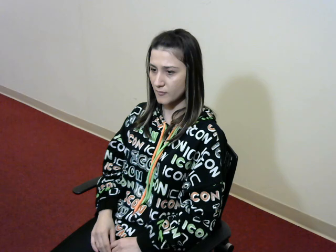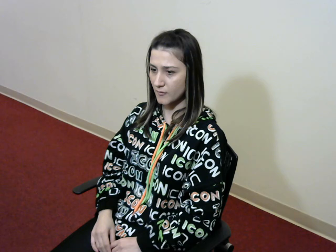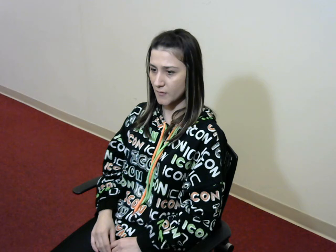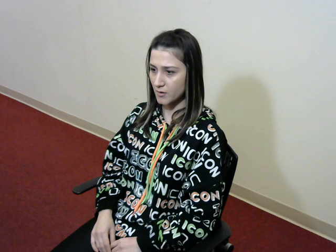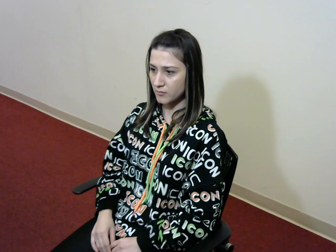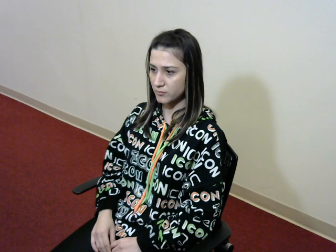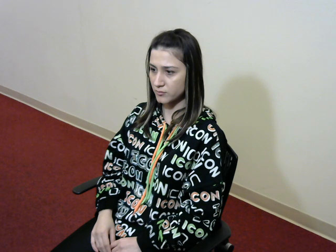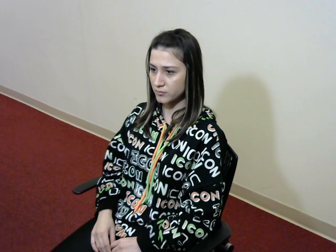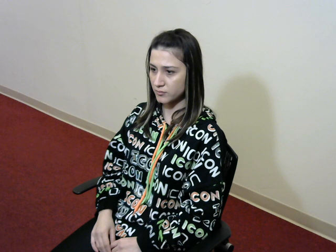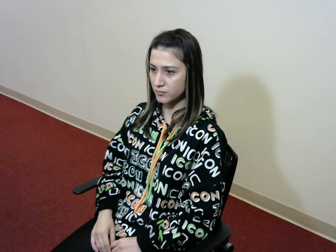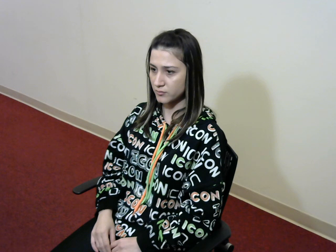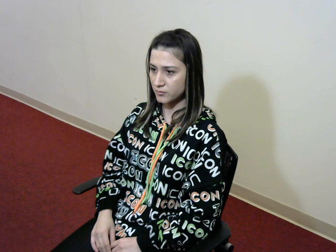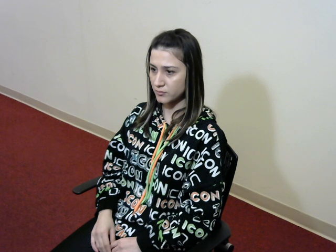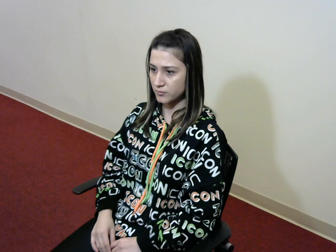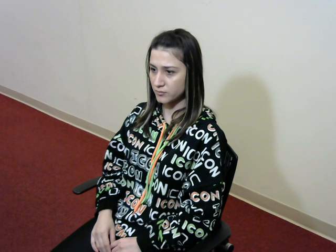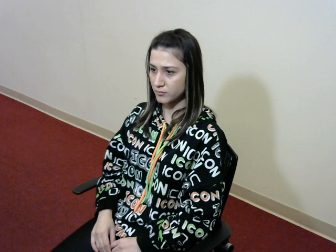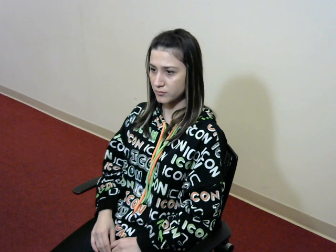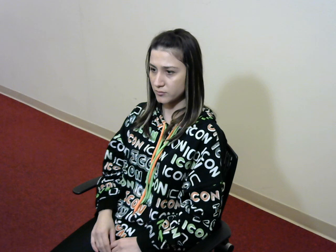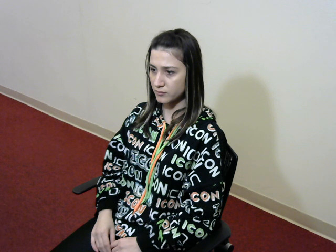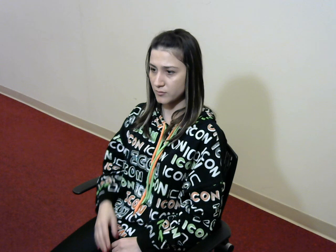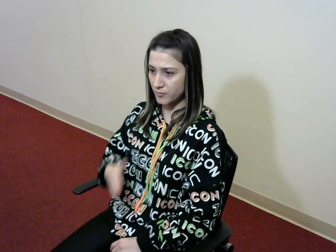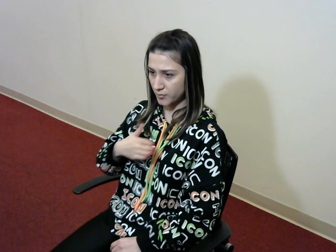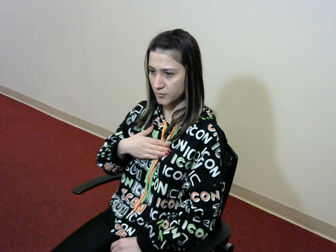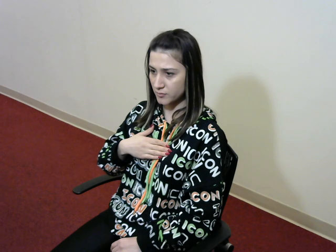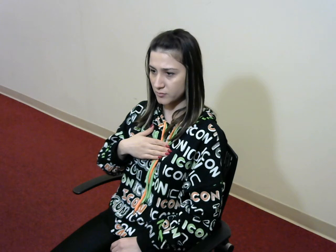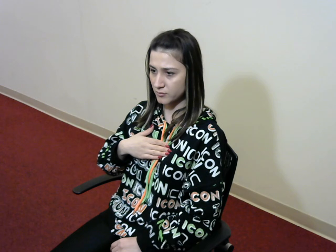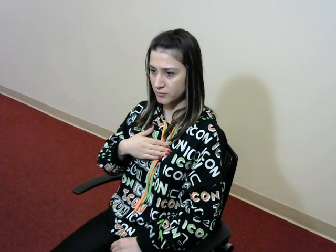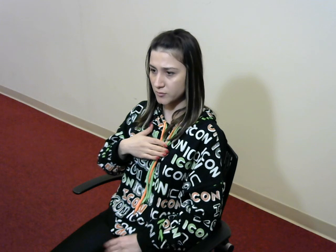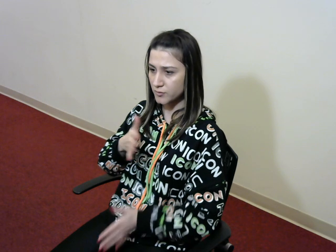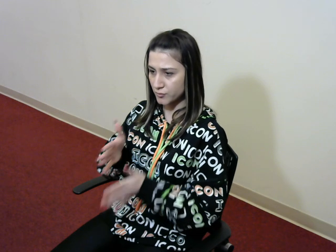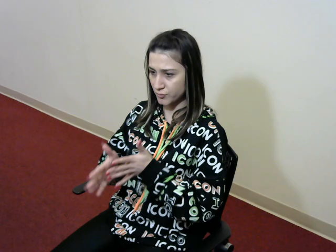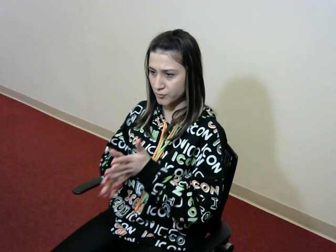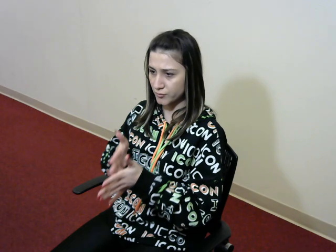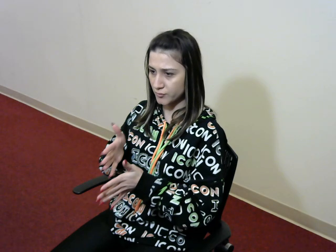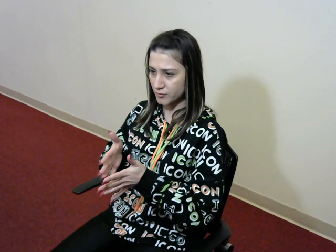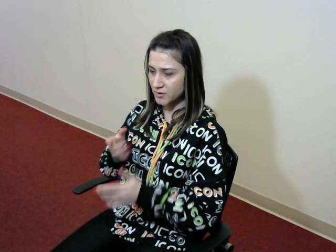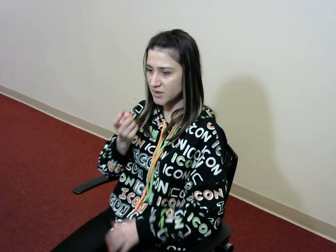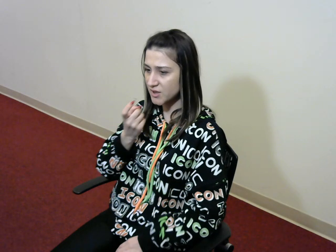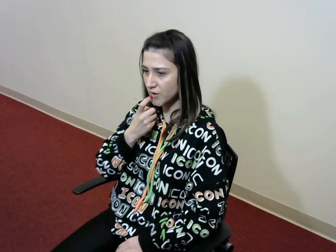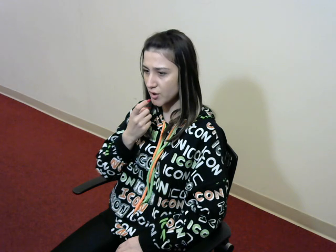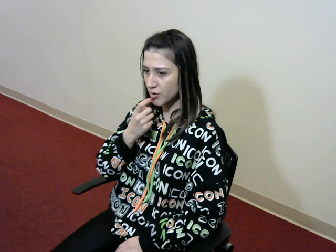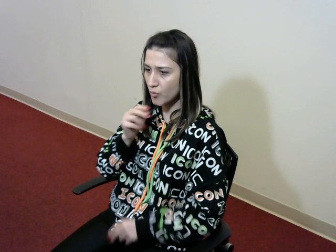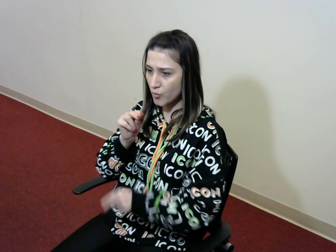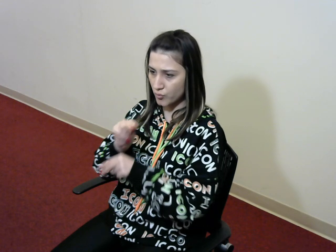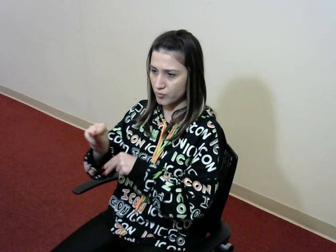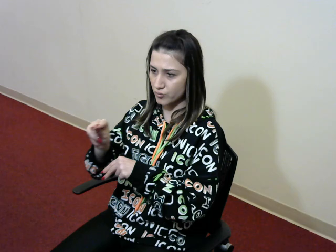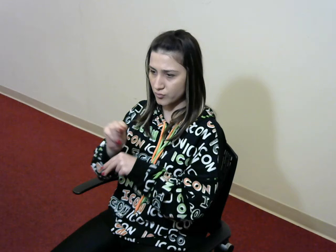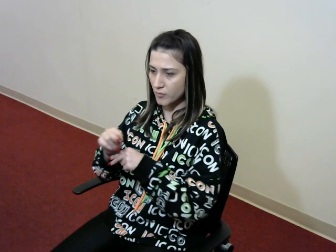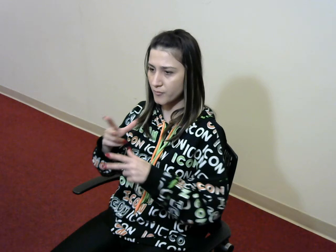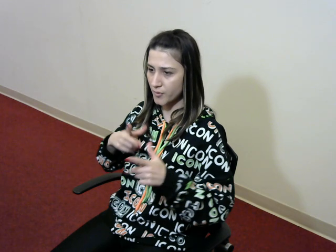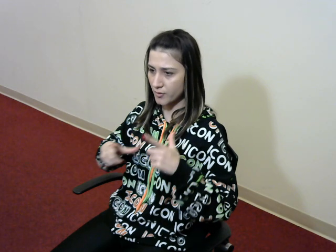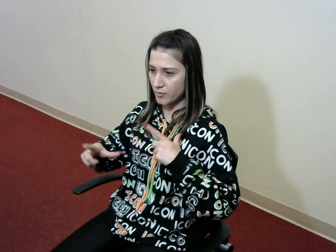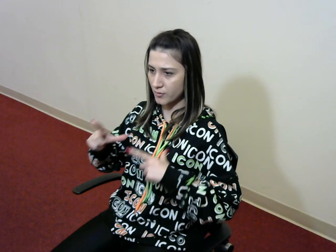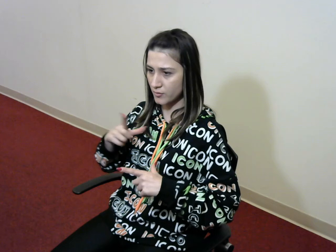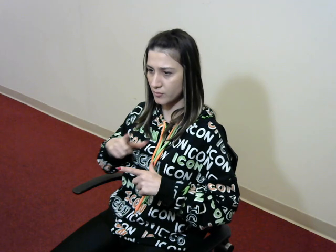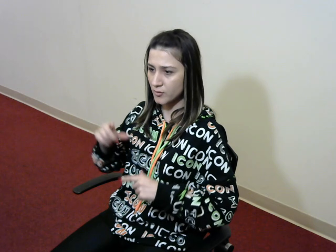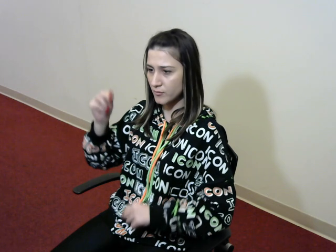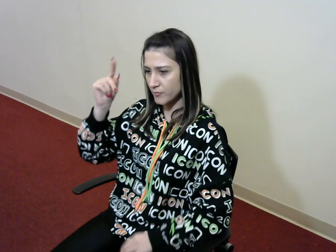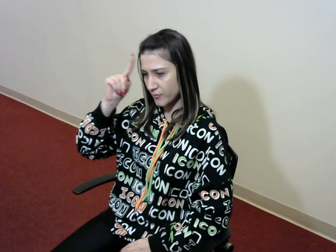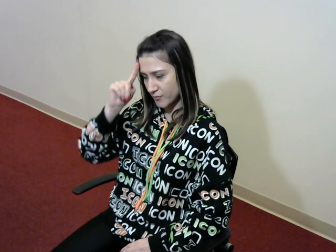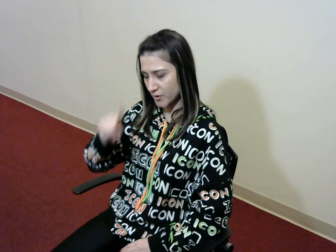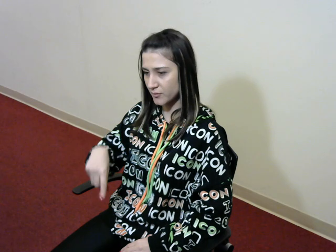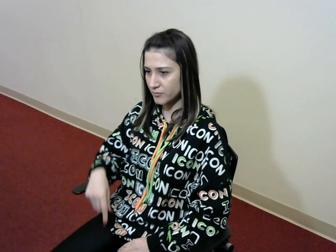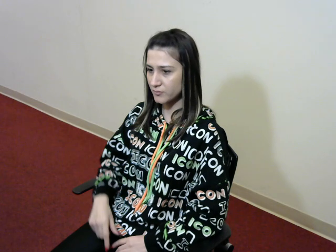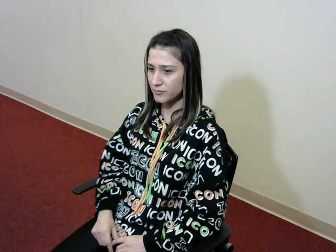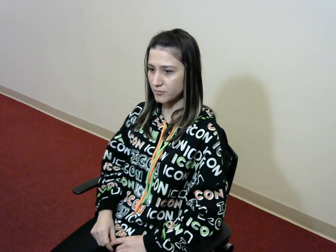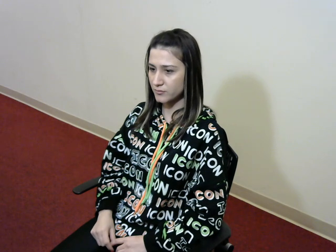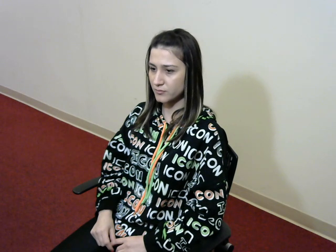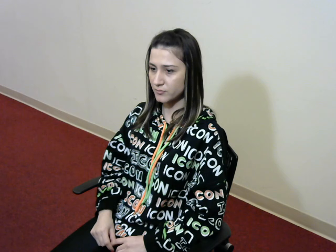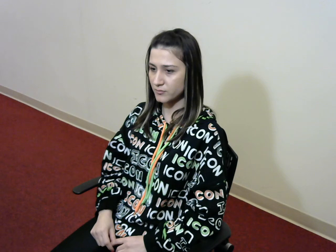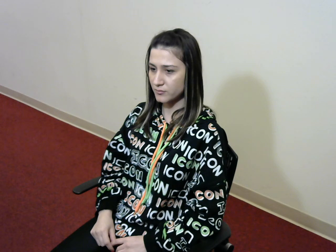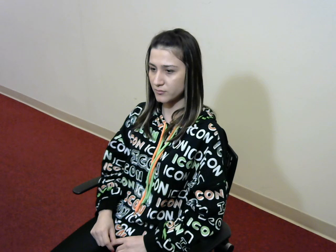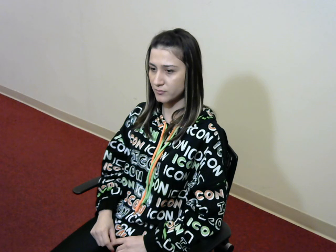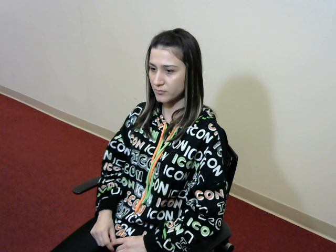Mən işarə dilini öyrədən müəllim tanıyıram